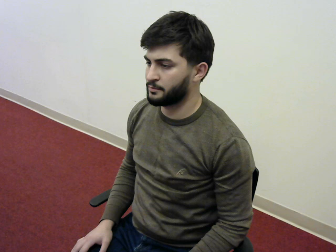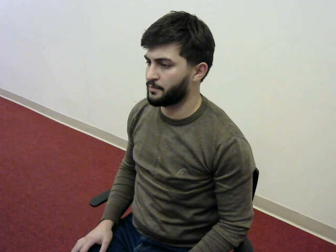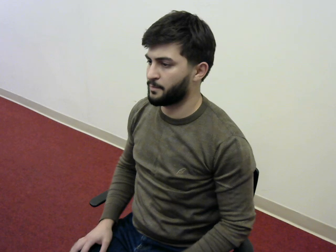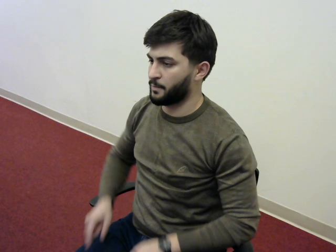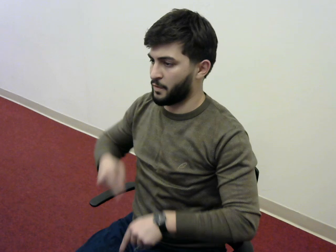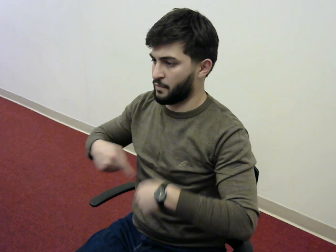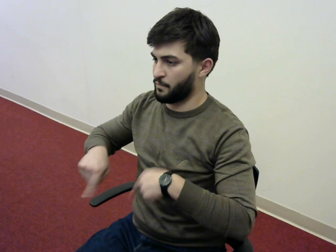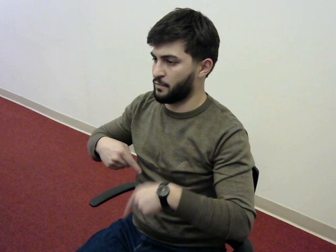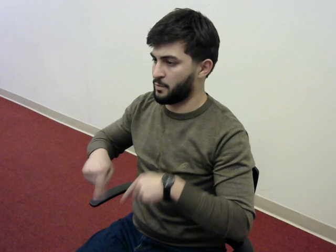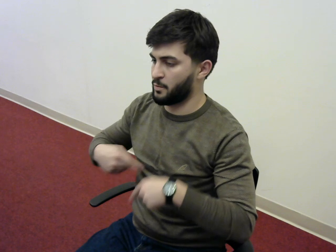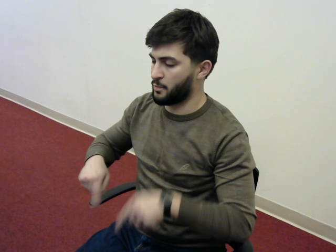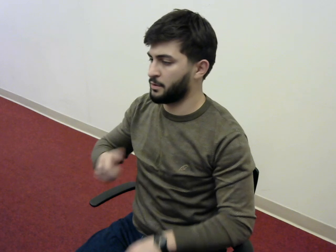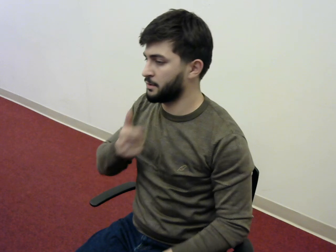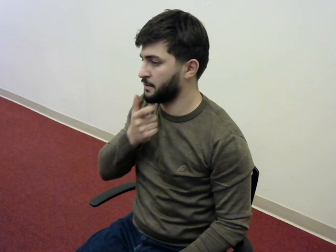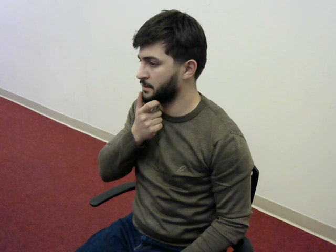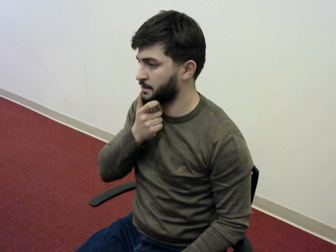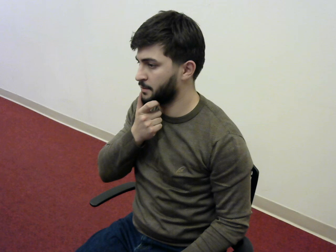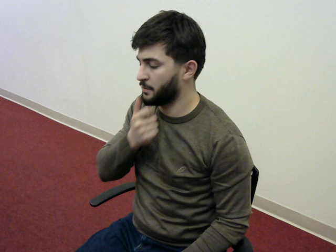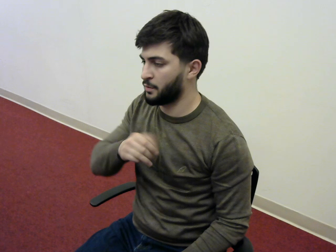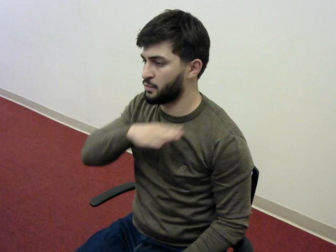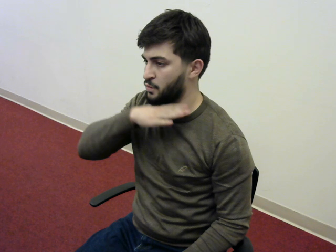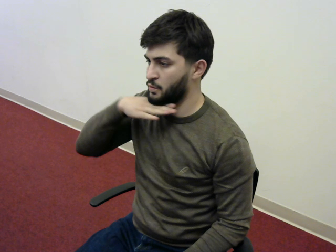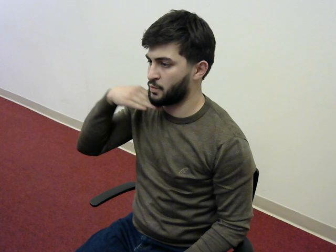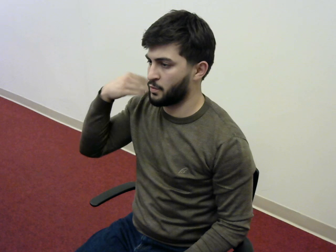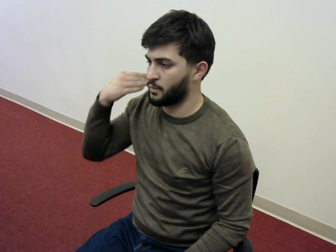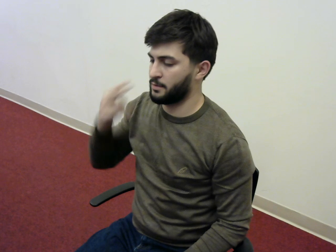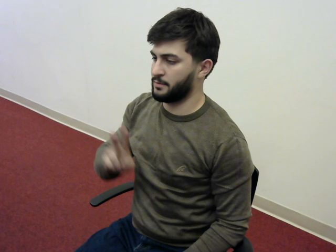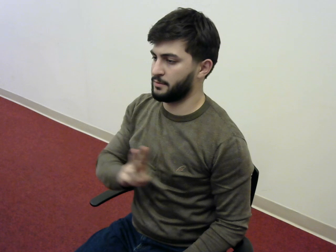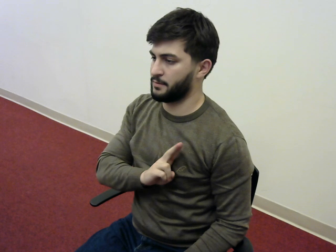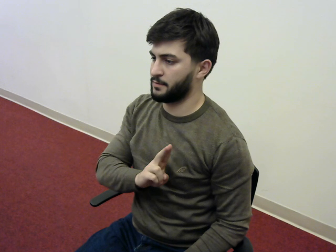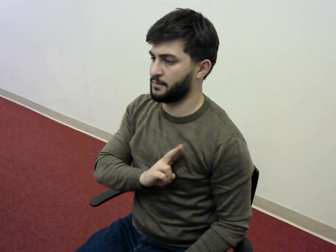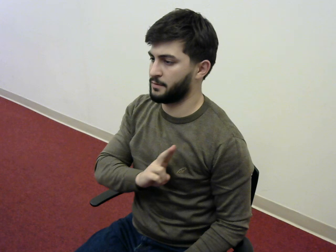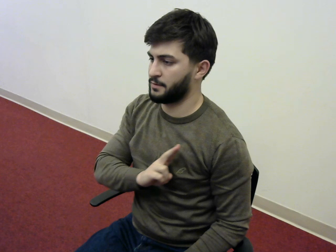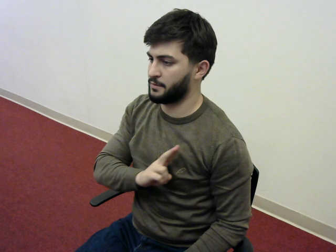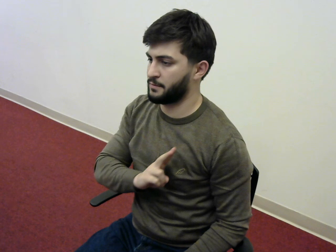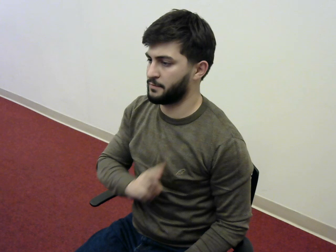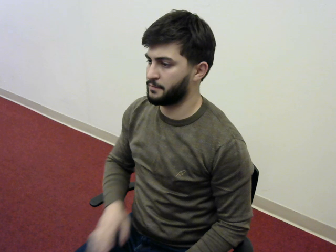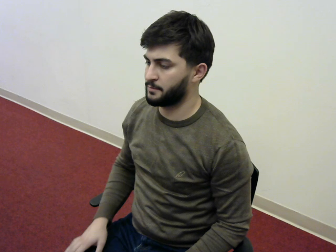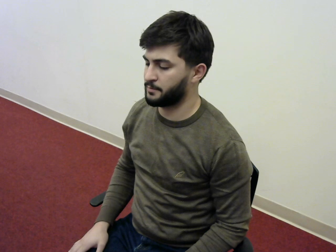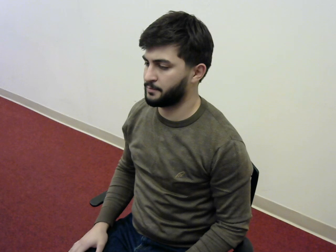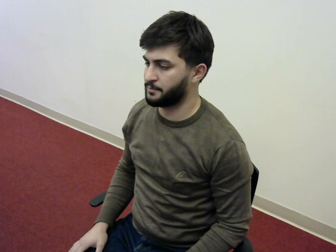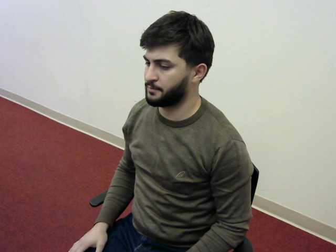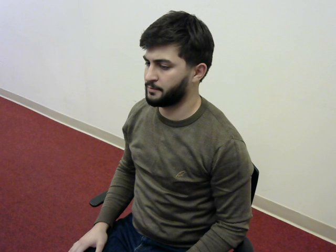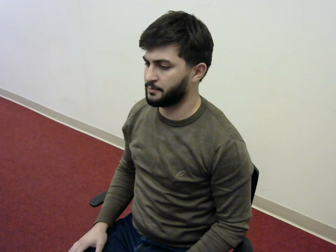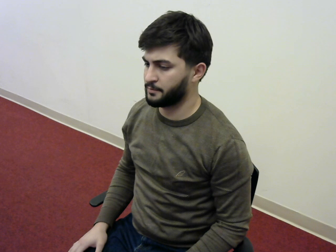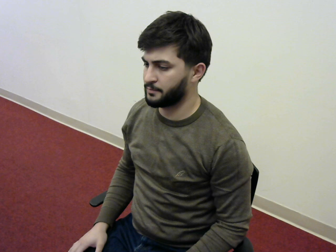Futbol izləməyi çox sevirəm